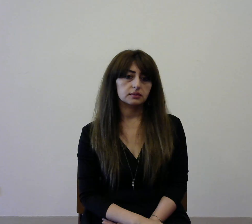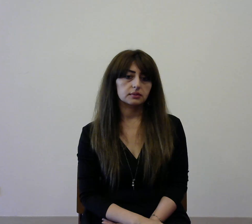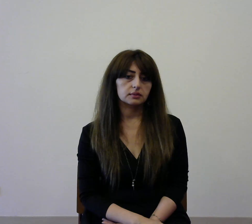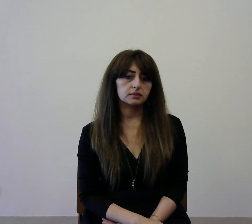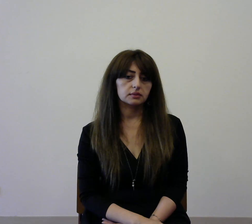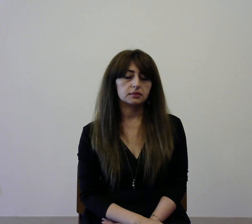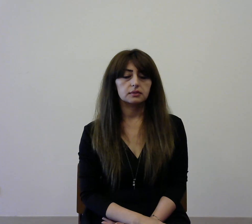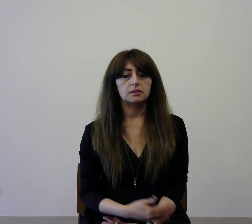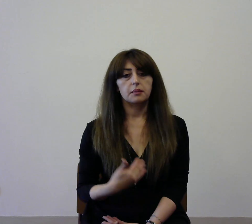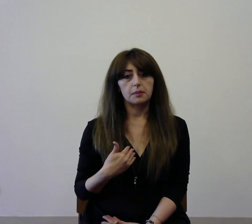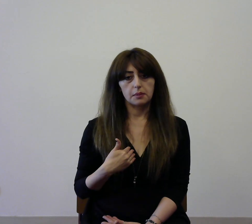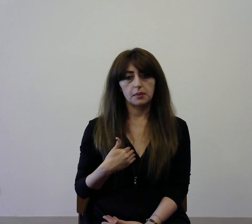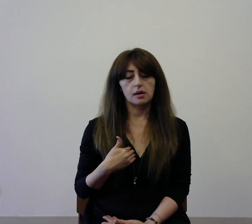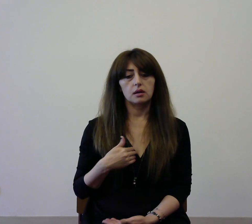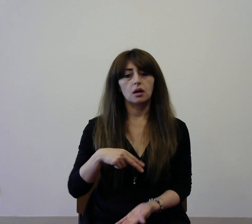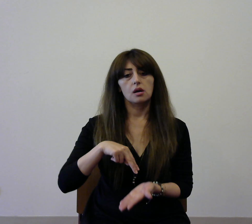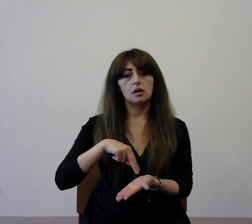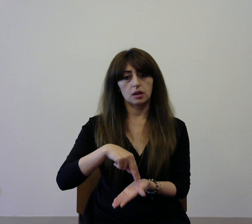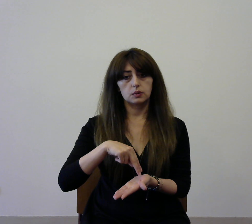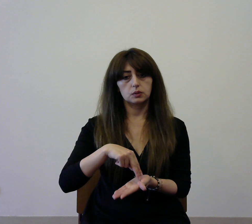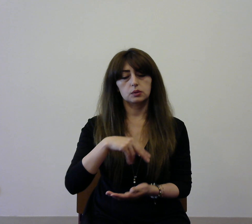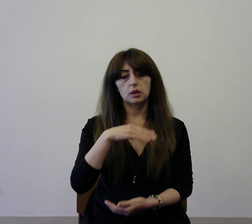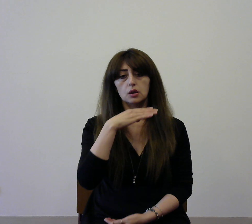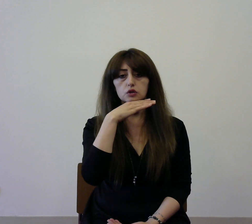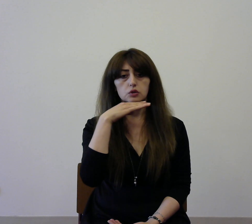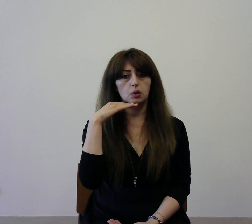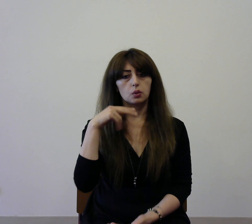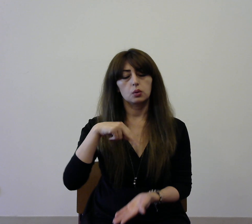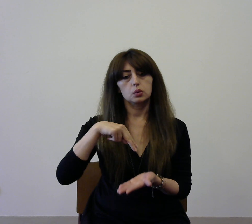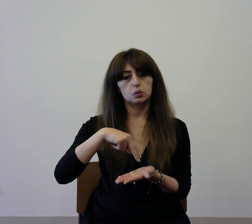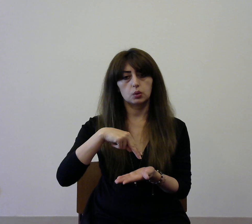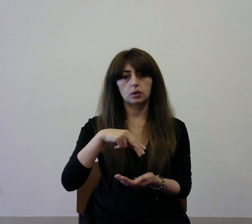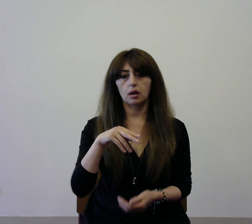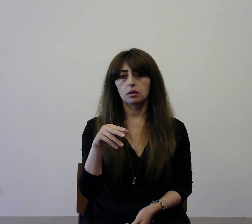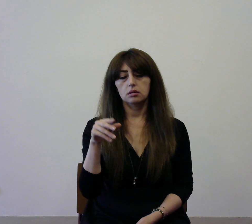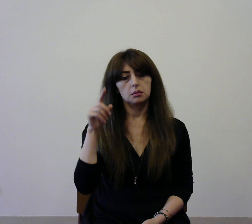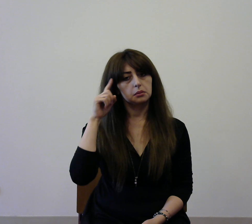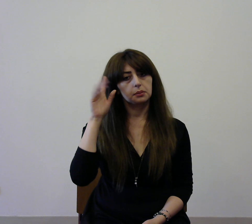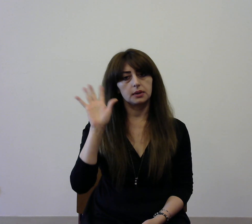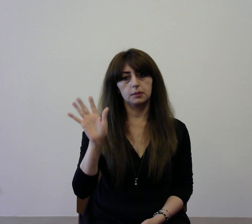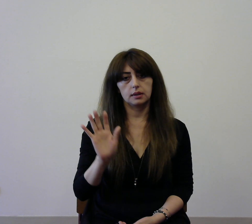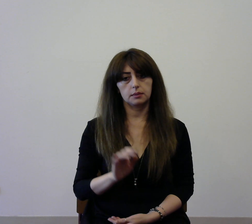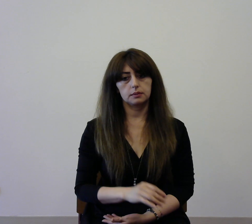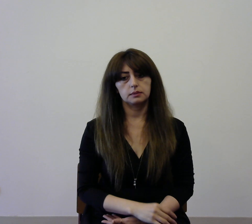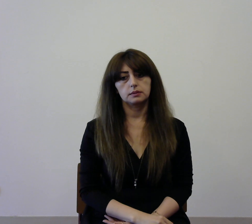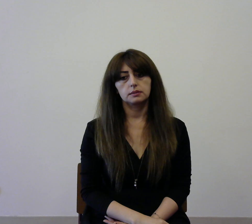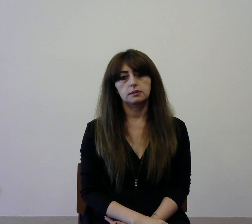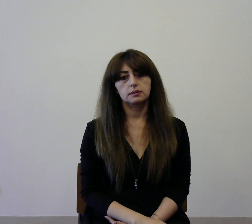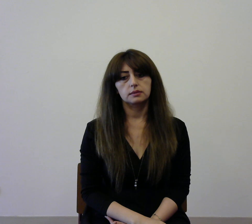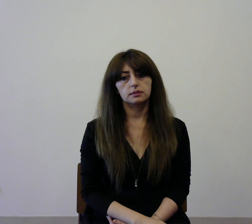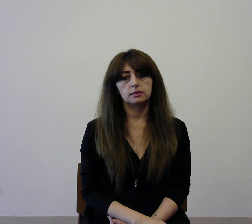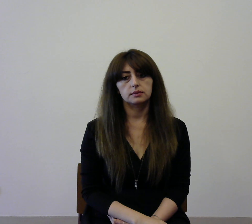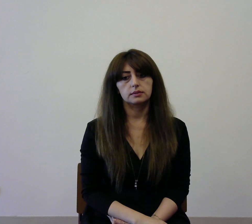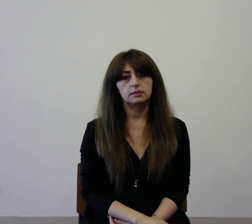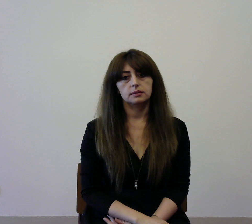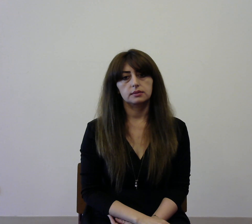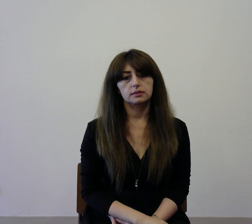Mən ayaq üstə çox dura bilmirəm